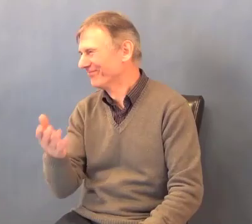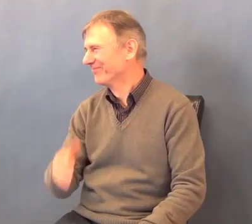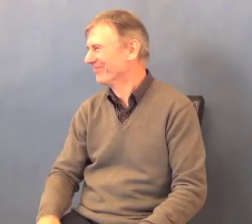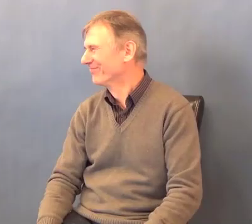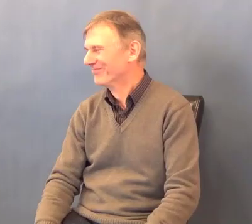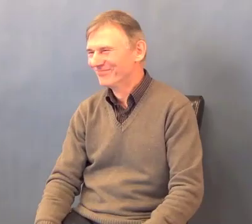No.